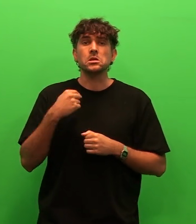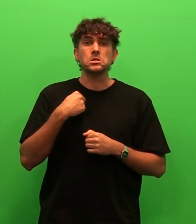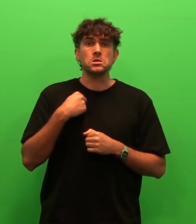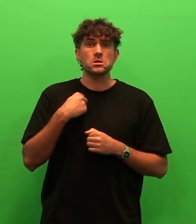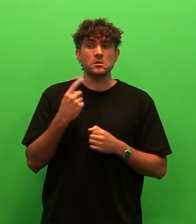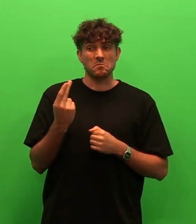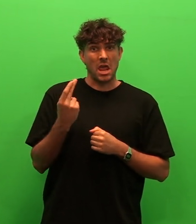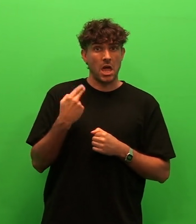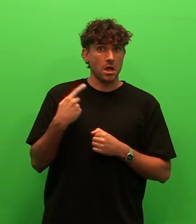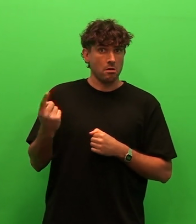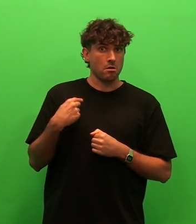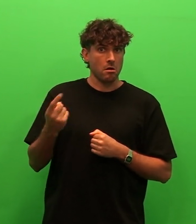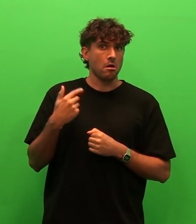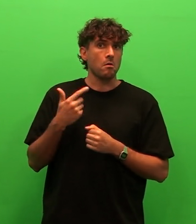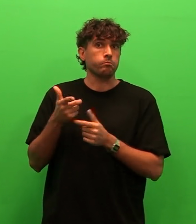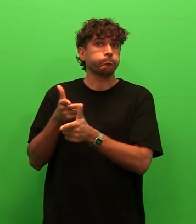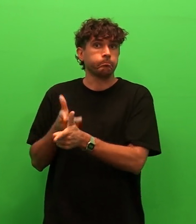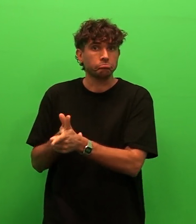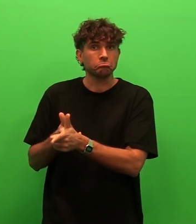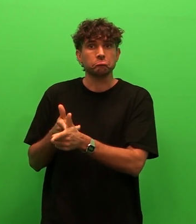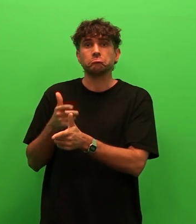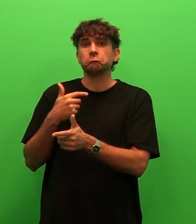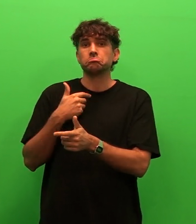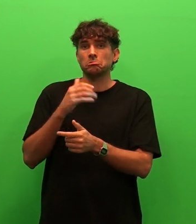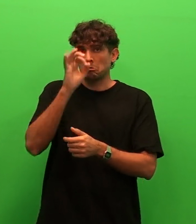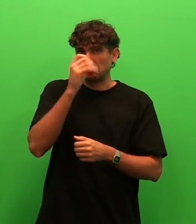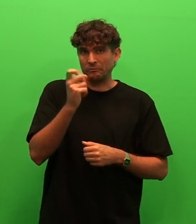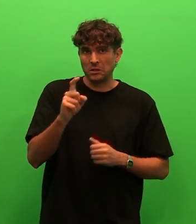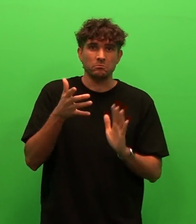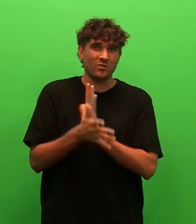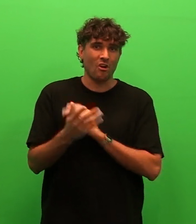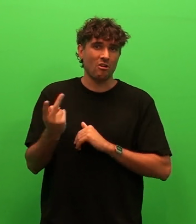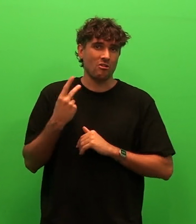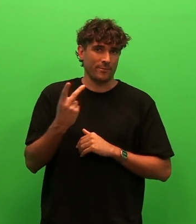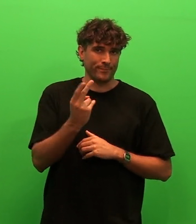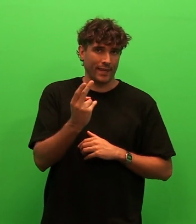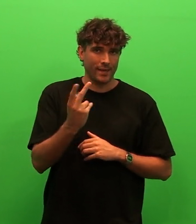Amb la meva parella practiquem sexe anal, no ens cal fer servir preservatiu perquè som parella.